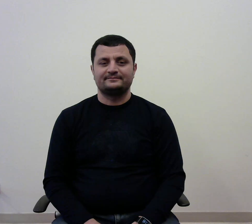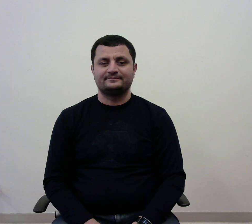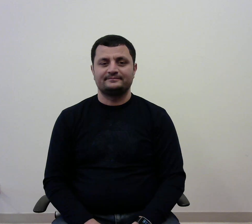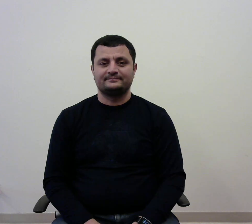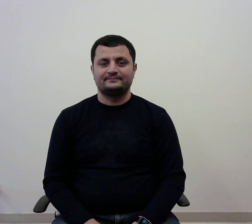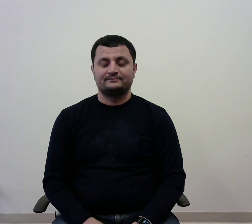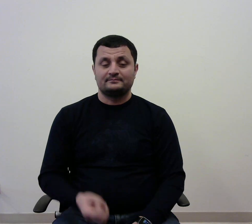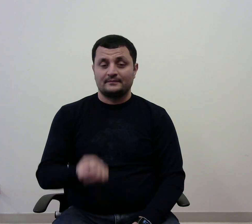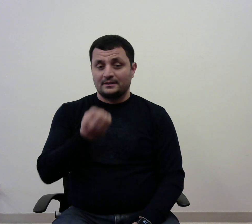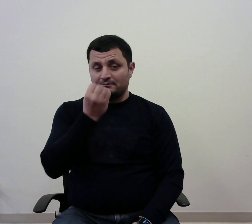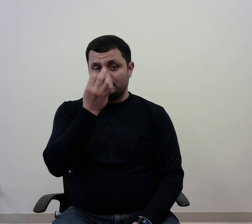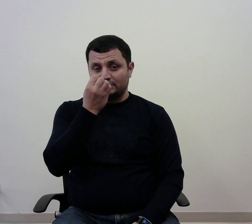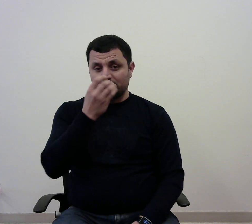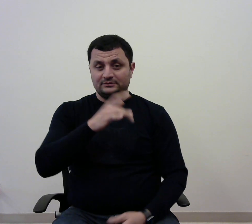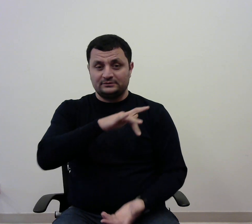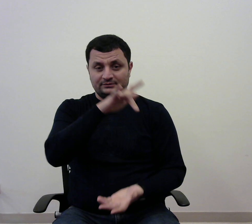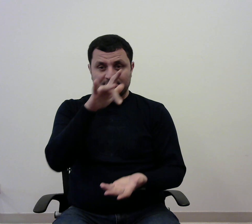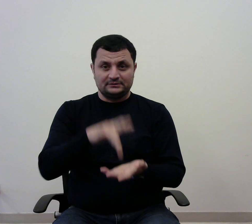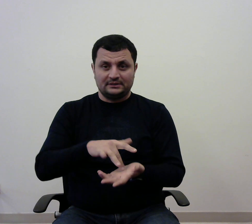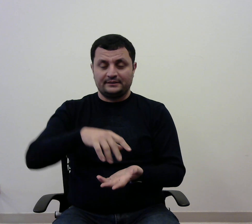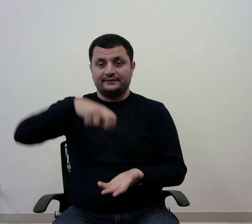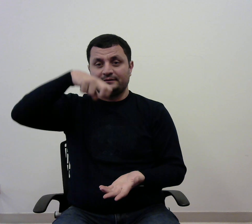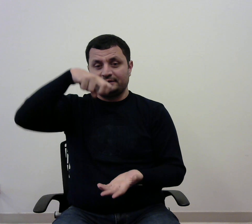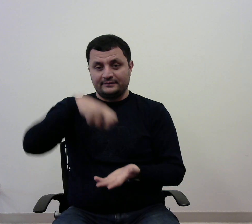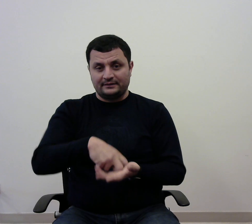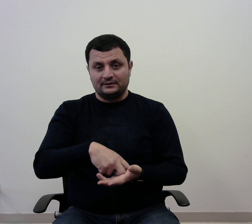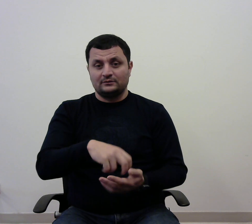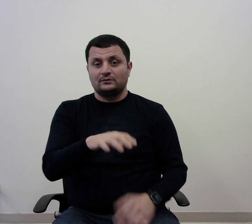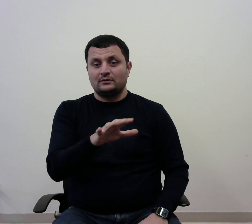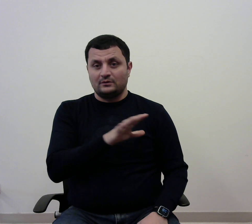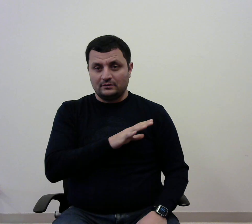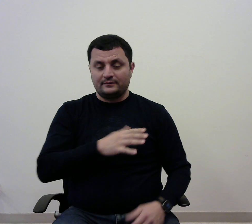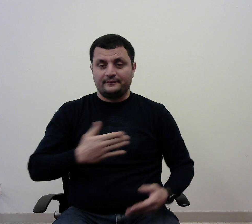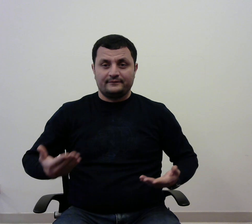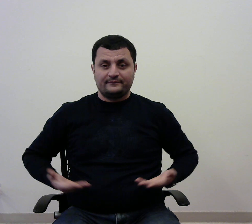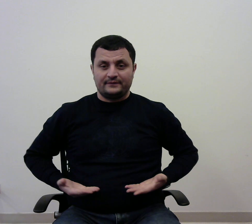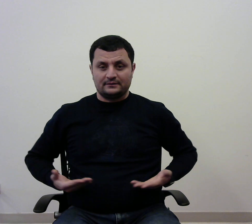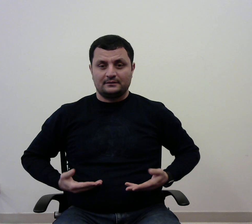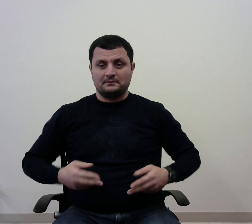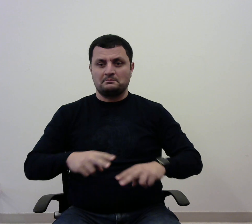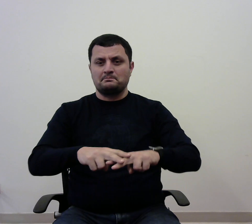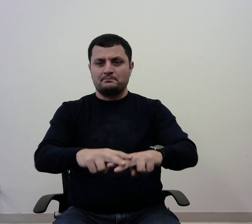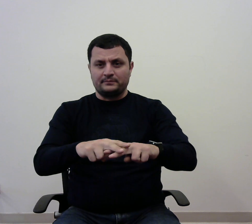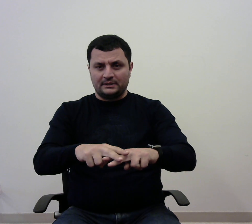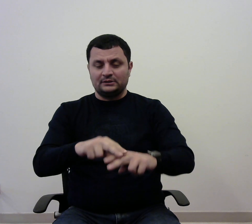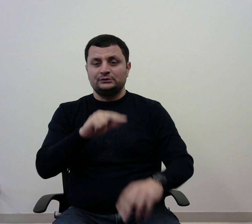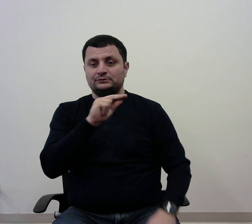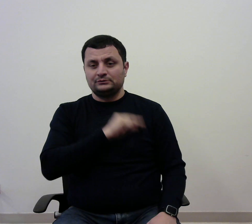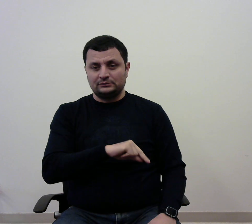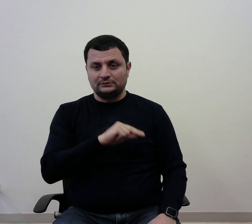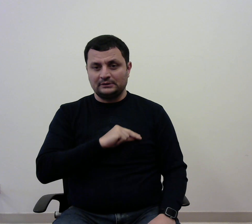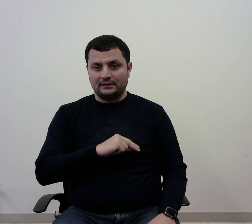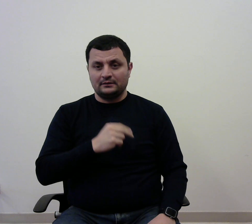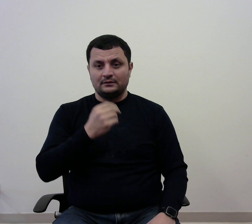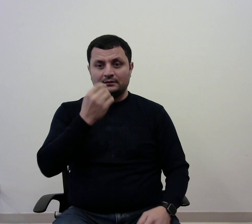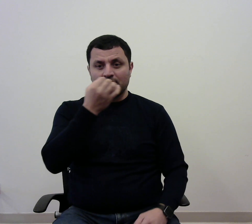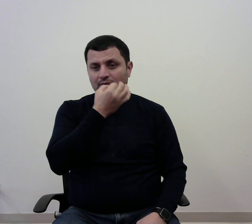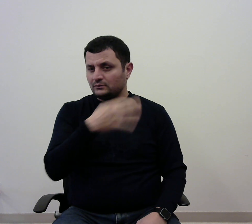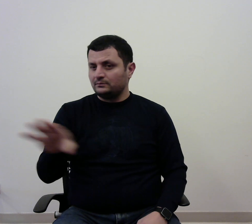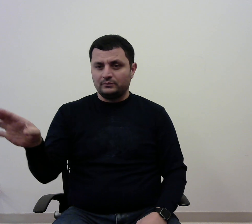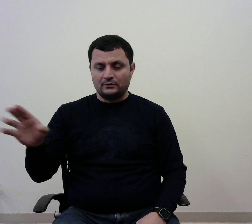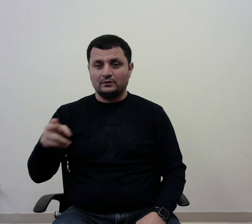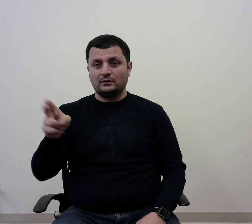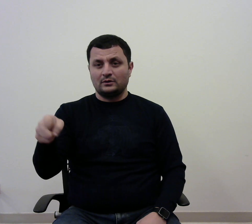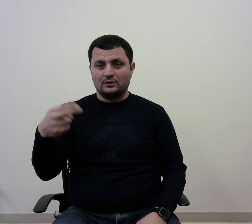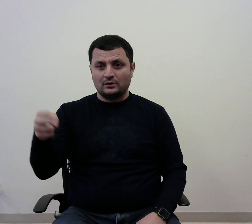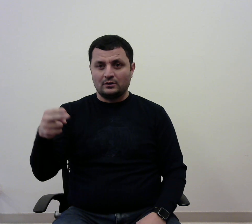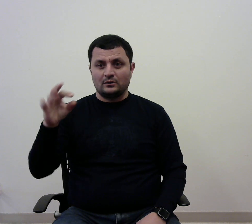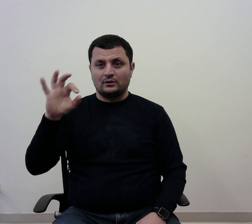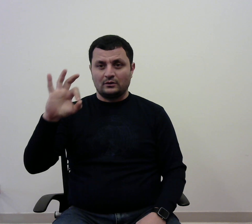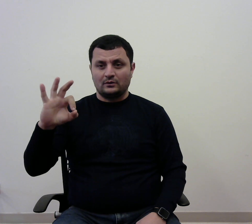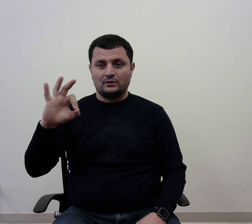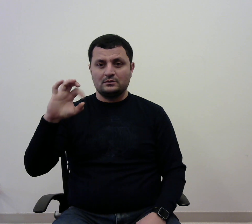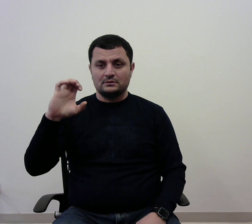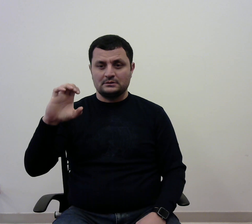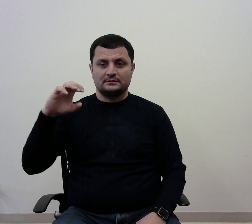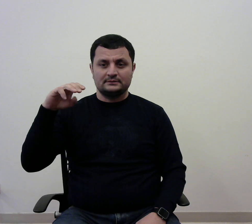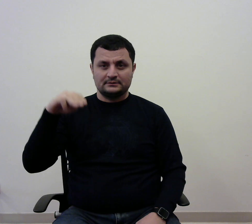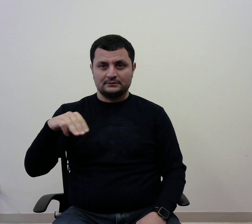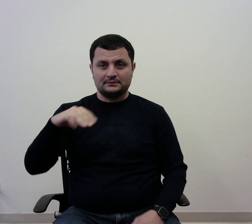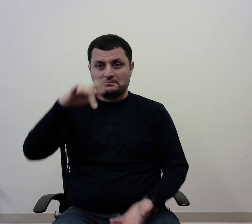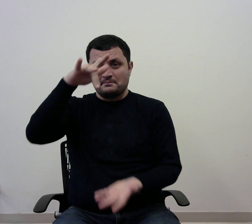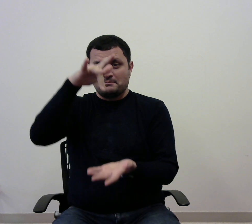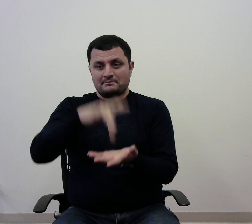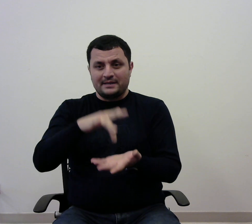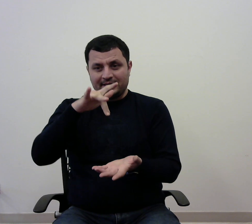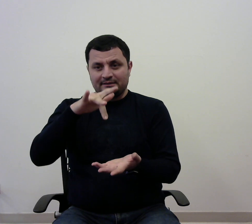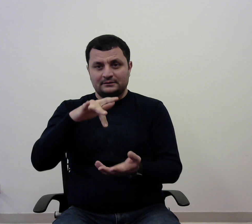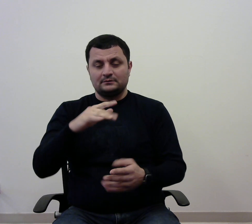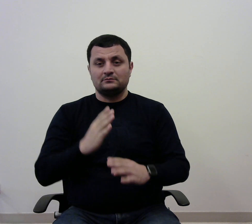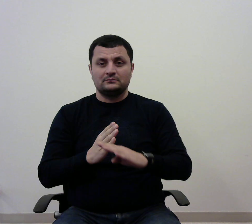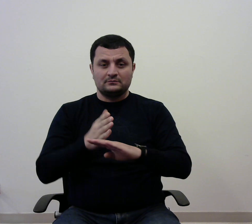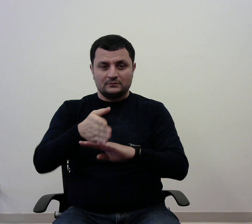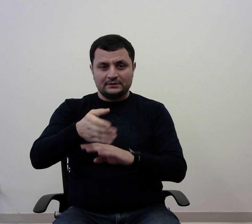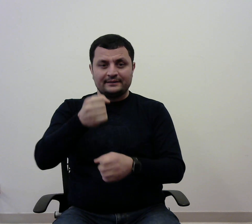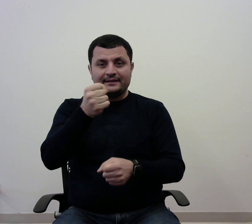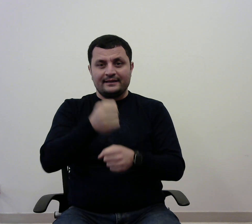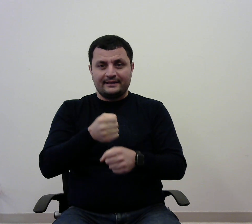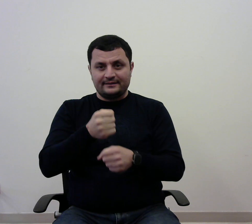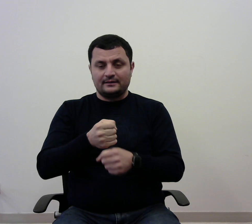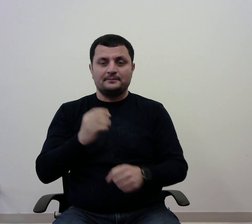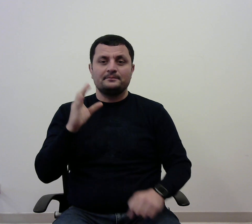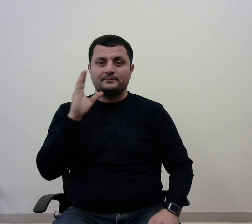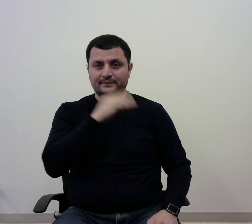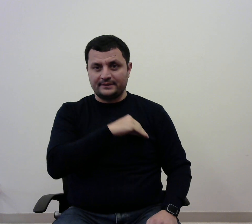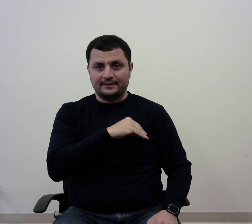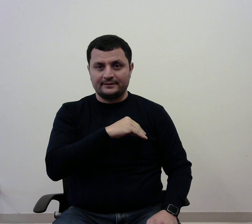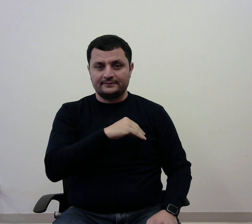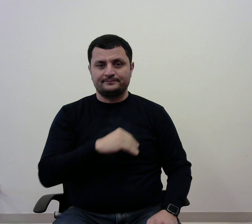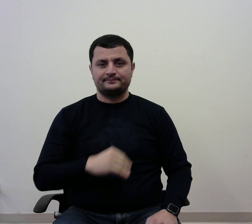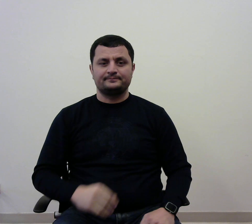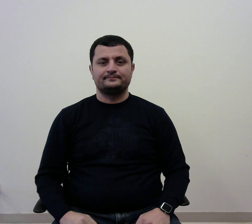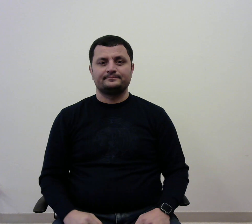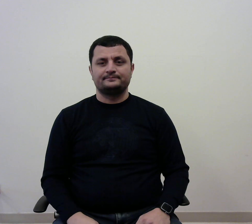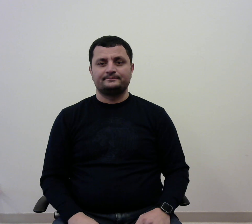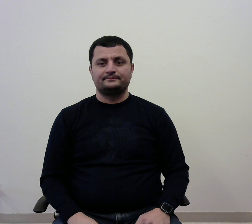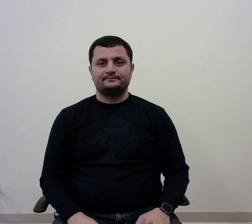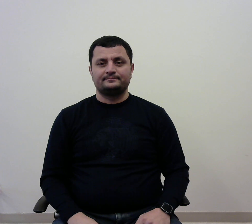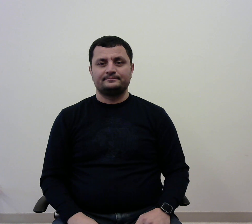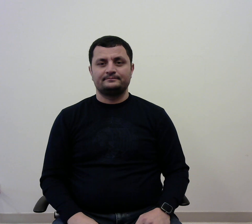Bakı şəhərində qeydiyyatda olan vətəndaşlar paytaxtda işləyən istənilən DOST mərkəzinə yaxınlaşa bilər